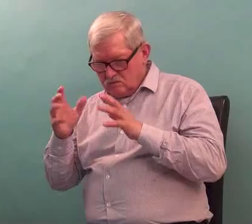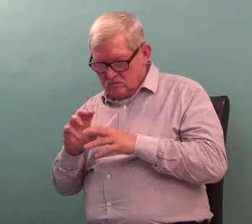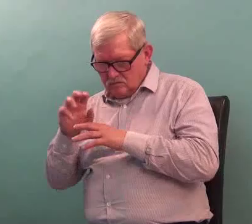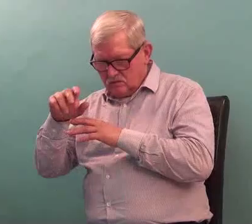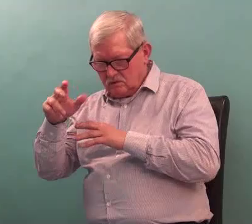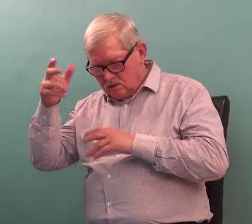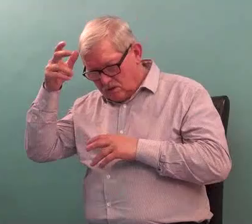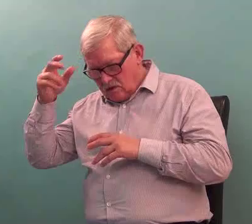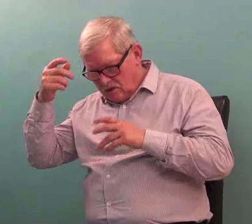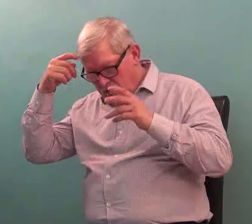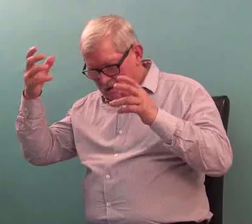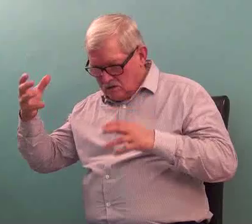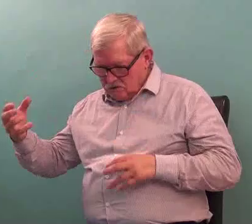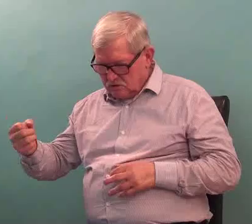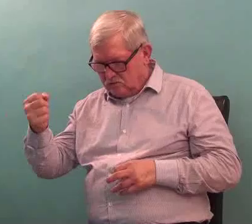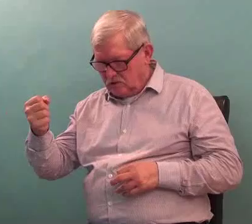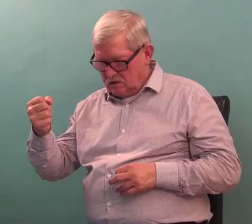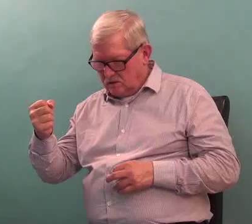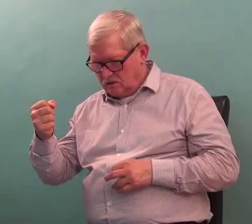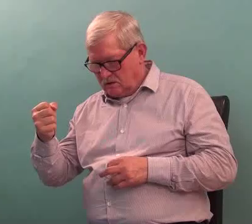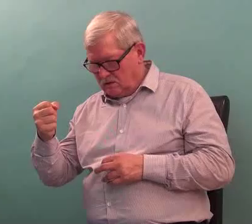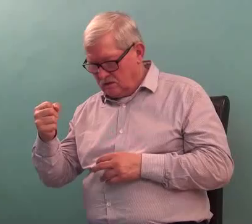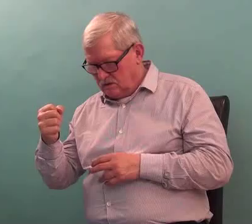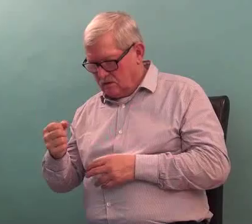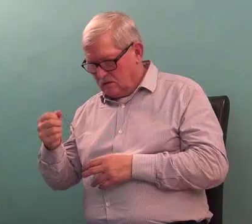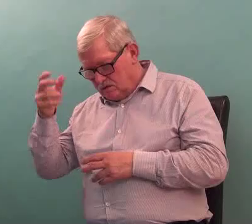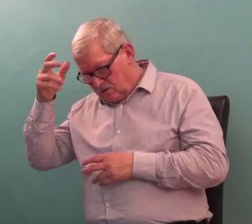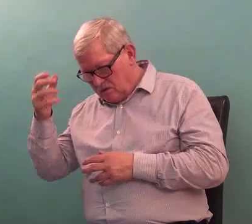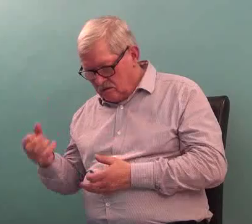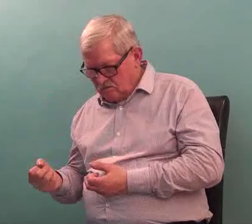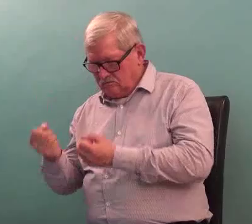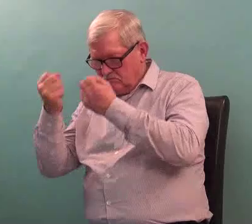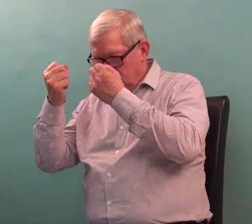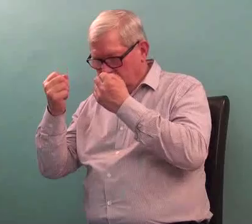Chwyta jelenia za rogi.